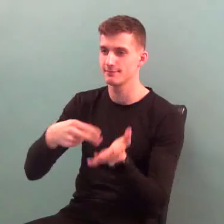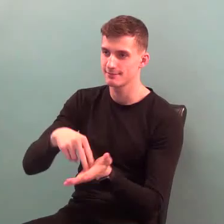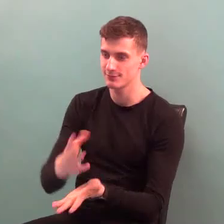Już.